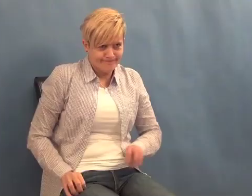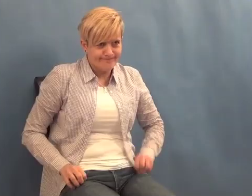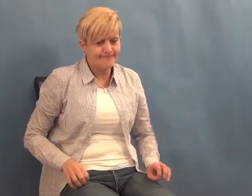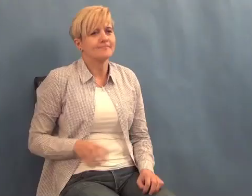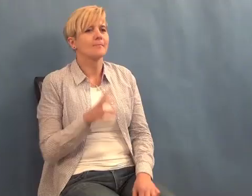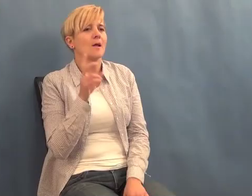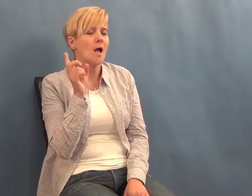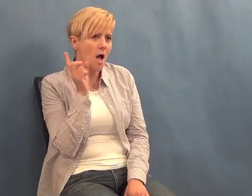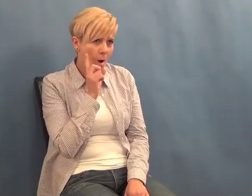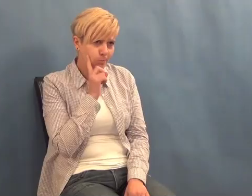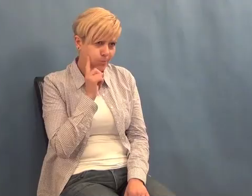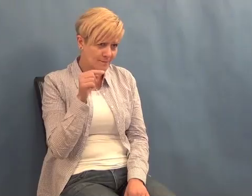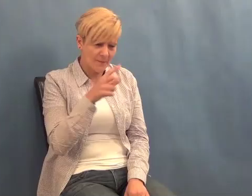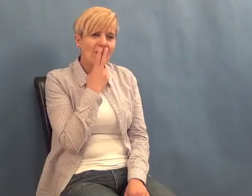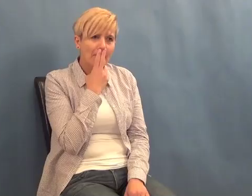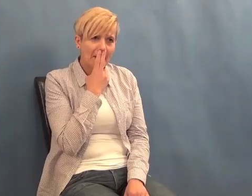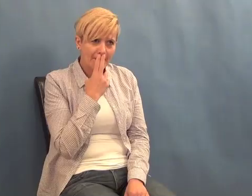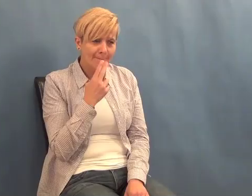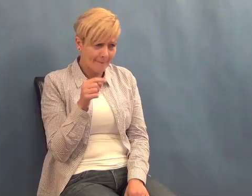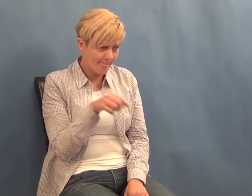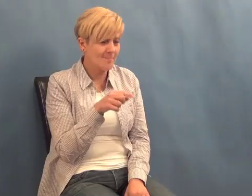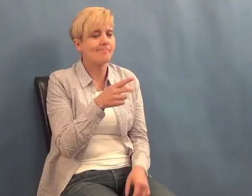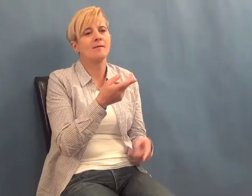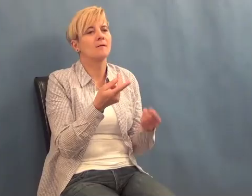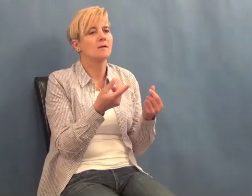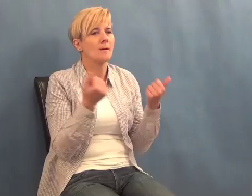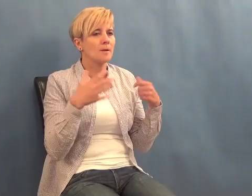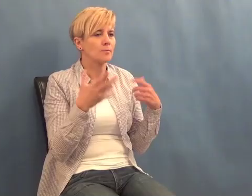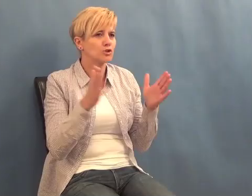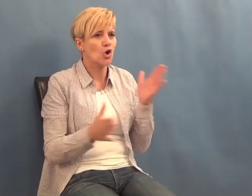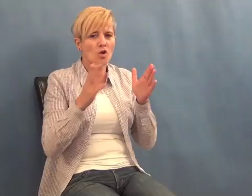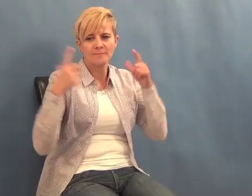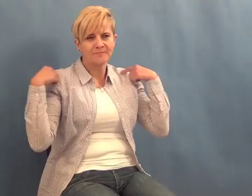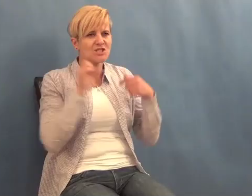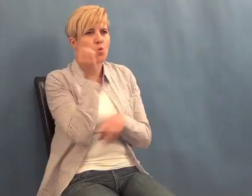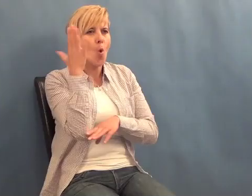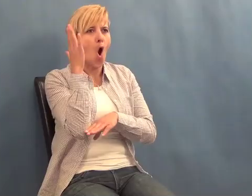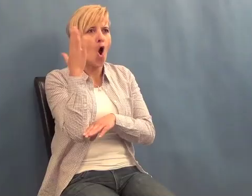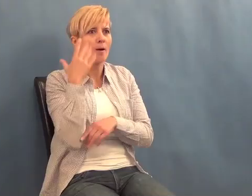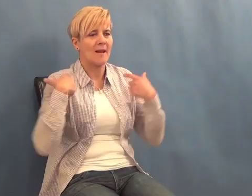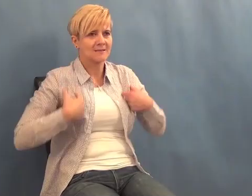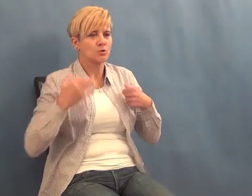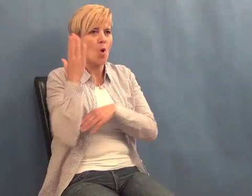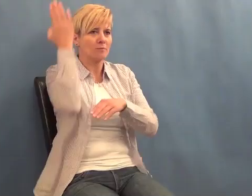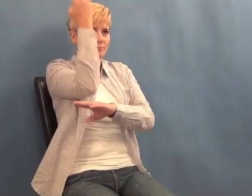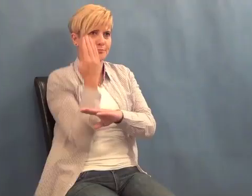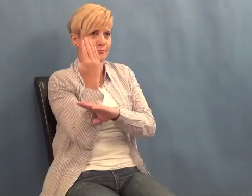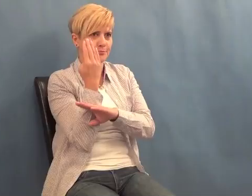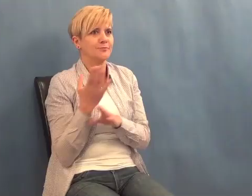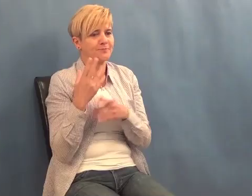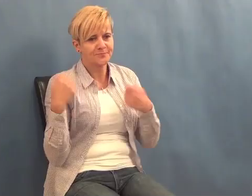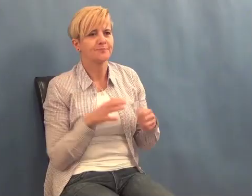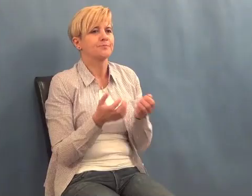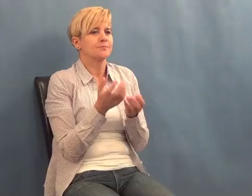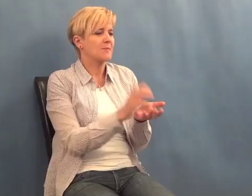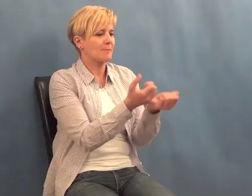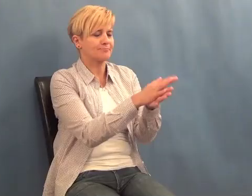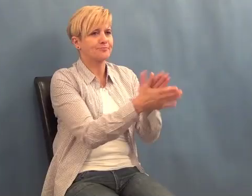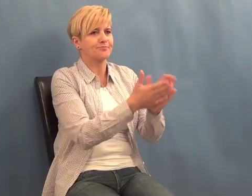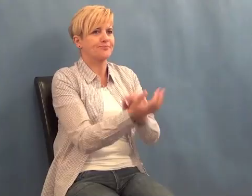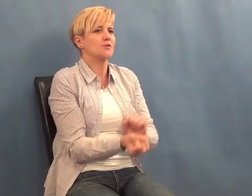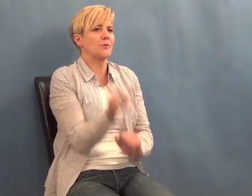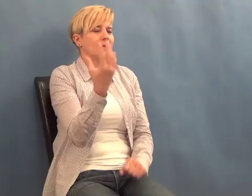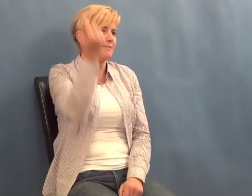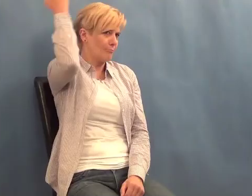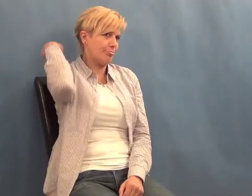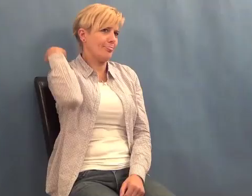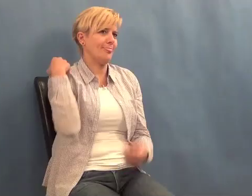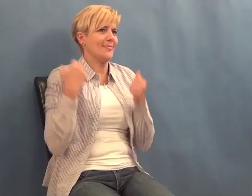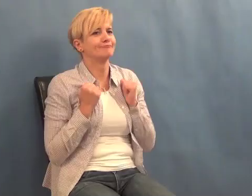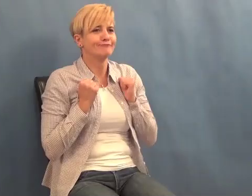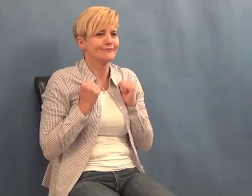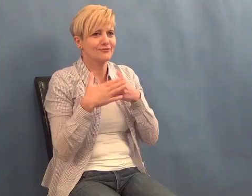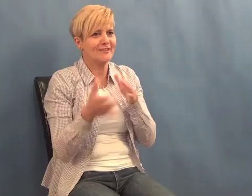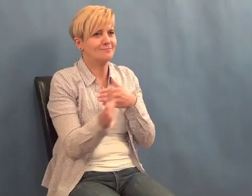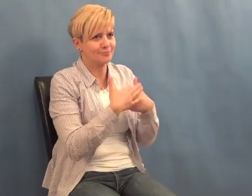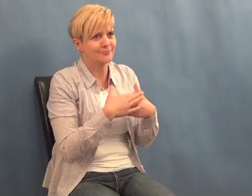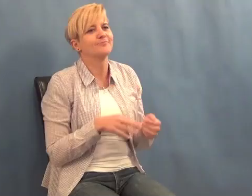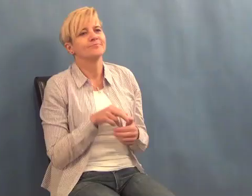Mężczyzna, Charlie Chaplin, no, przygotowuje się, zakłada plecak, w plecaku jest szkło, zabiera jakąś masę, wrzuca ją za sobą do plecaka, idzie z plecakiem, zamyka drzwi, idzie.